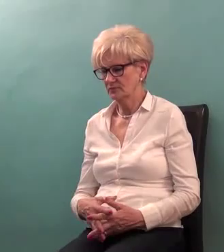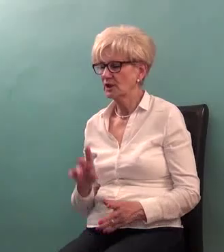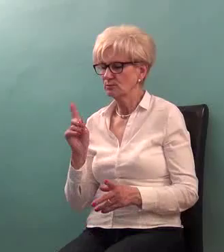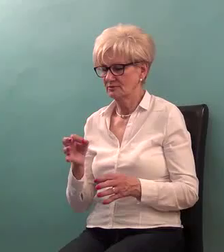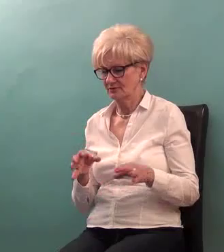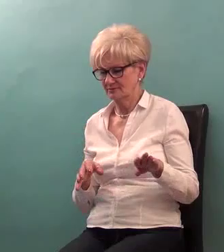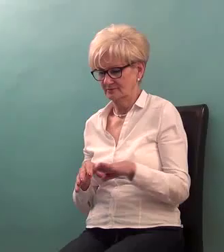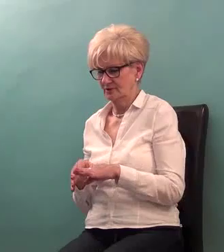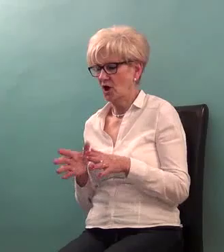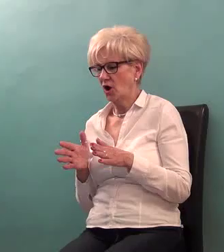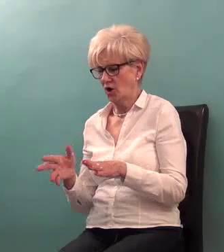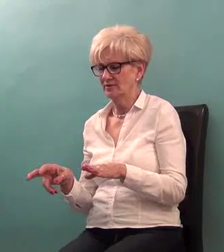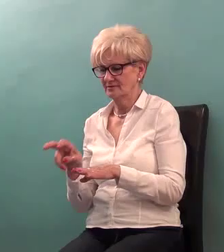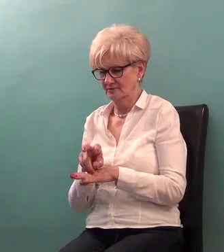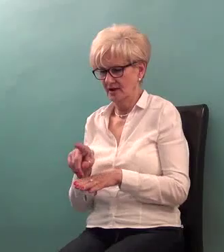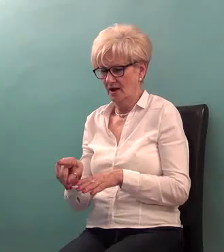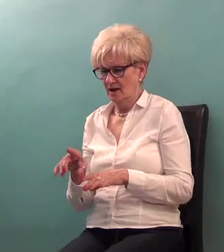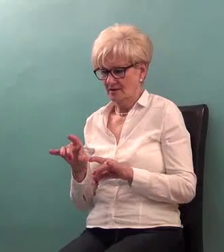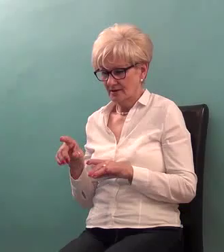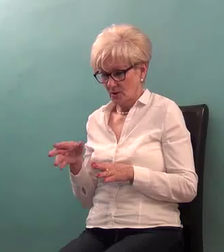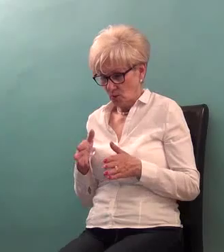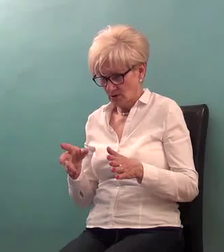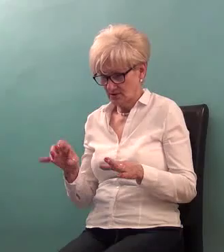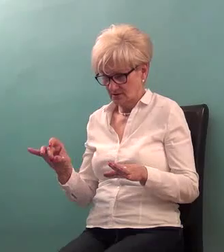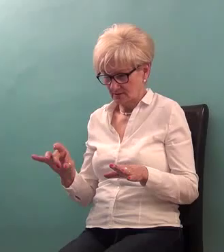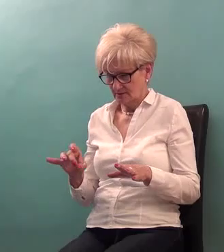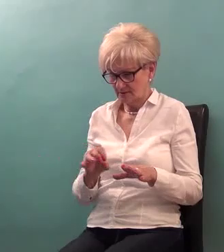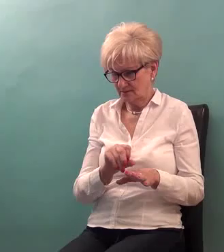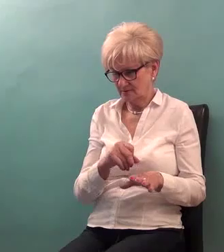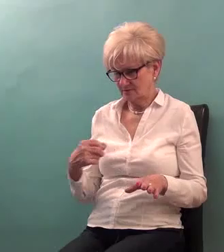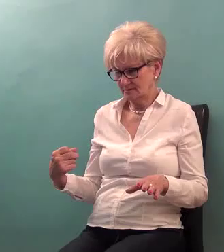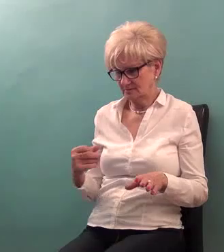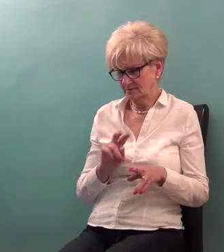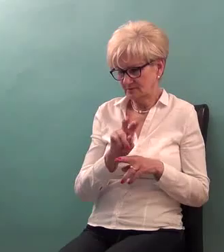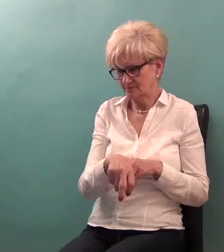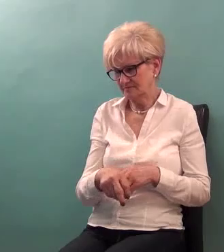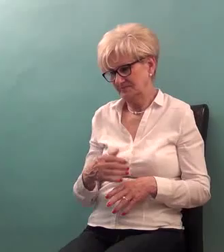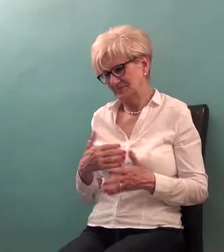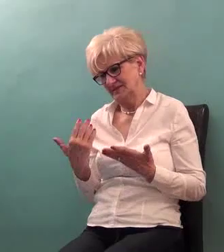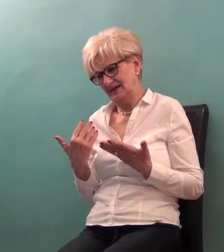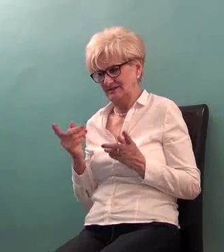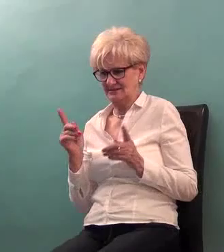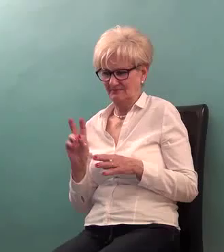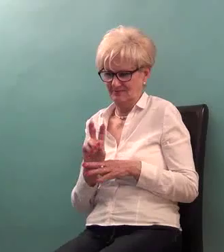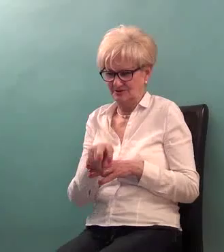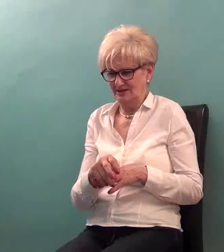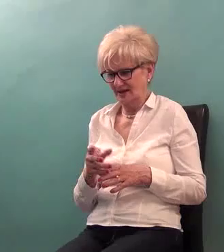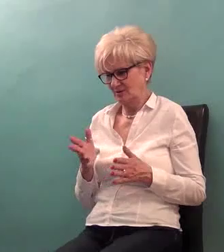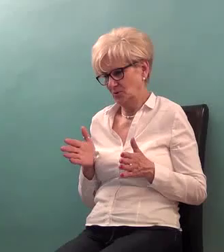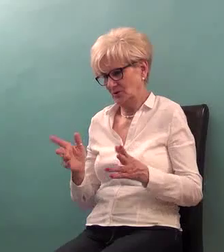Samochód powinien podjechać pod sam chodnik i dopiero można do niego wsiąść. A ten znak pokazuje, że ktoś wsiada do jadącego samochodu na środku ulicy.